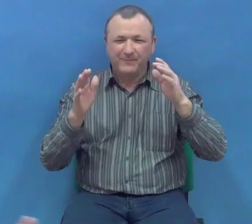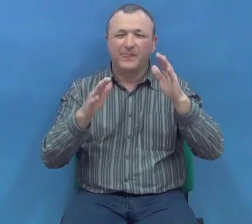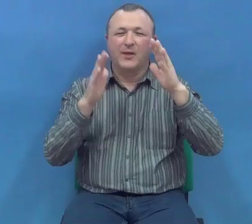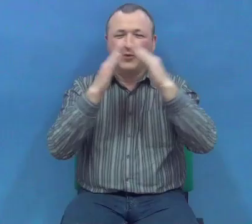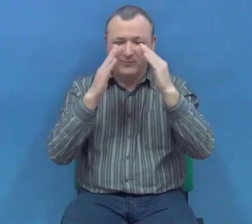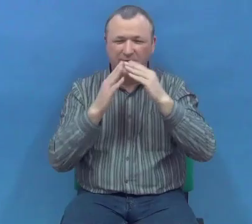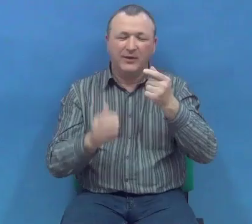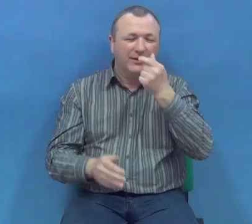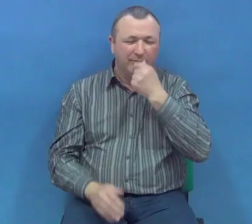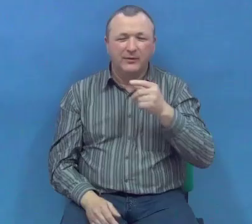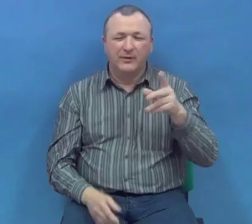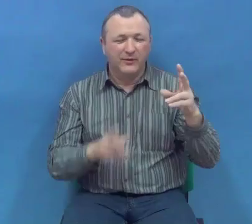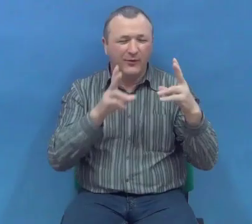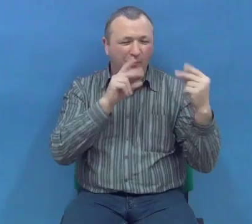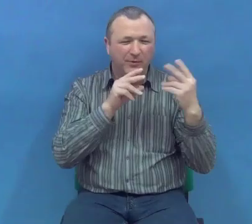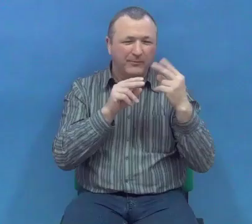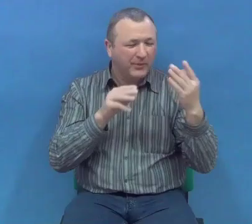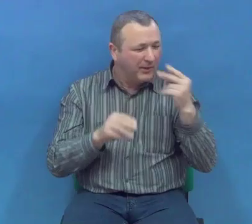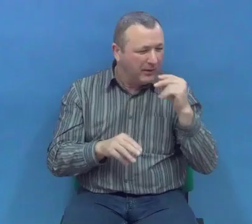W domu Charlie Chaplin rozmawia z kimś.